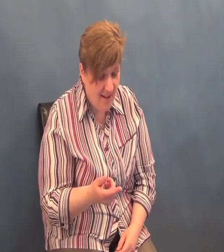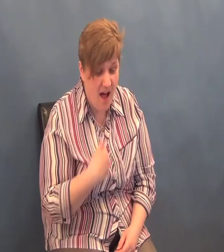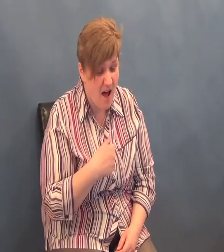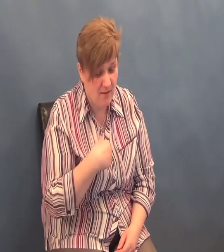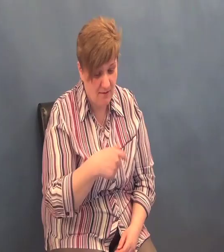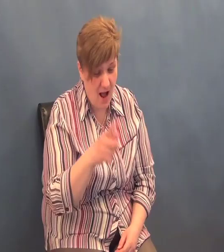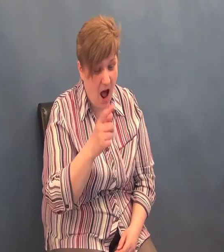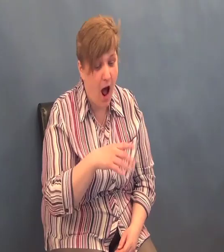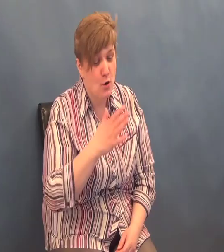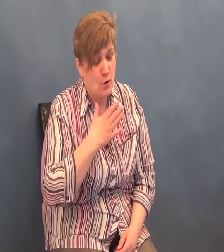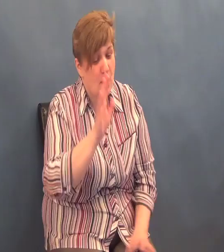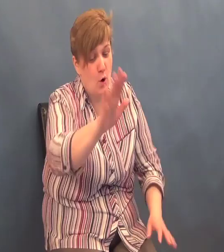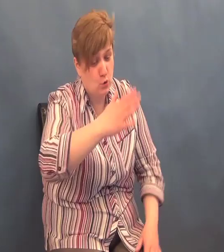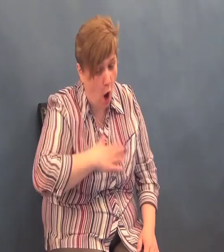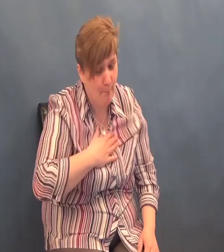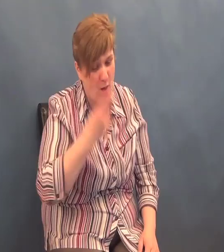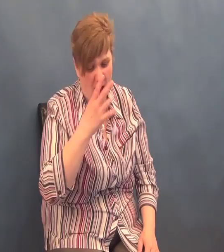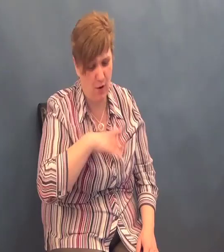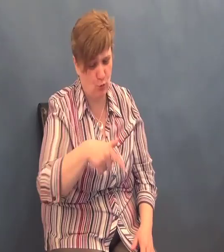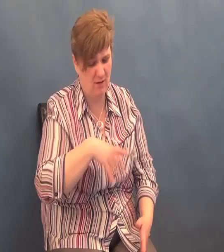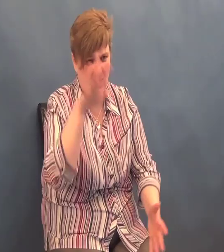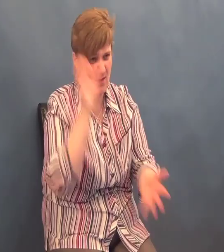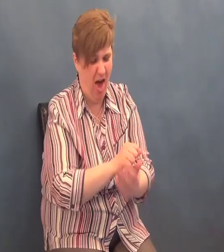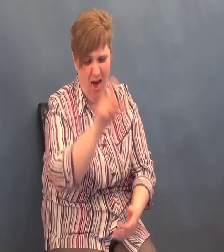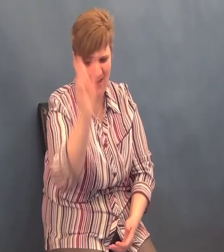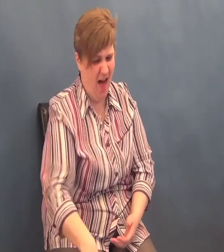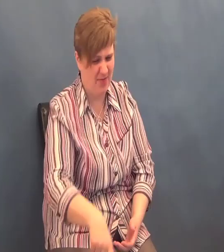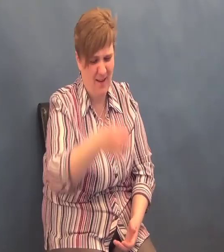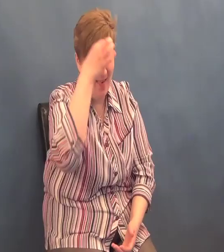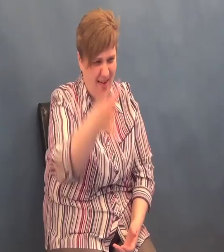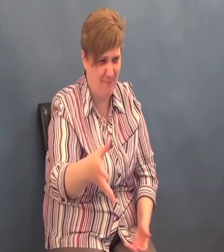Ja to w soboty... We wszystkie soboty i niedziele jestem zajęta.